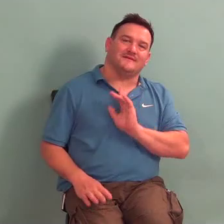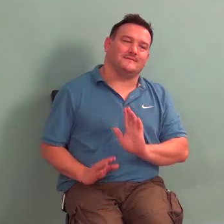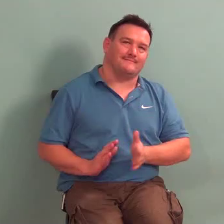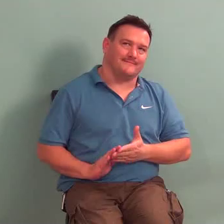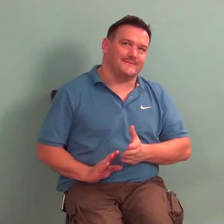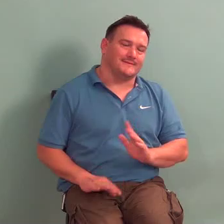Przeprasza go.